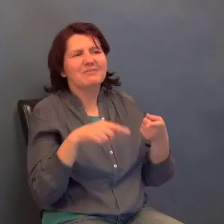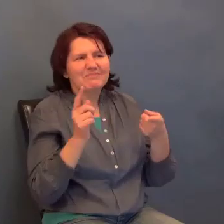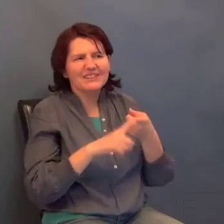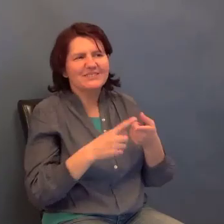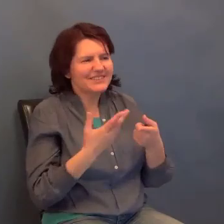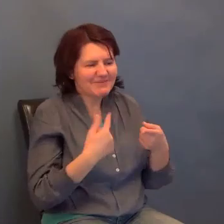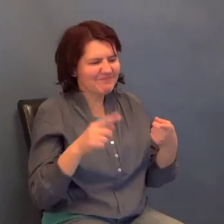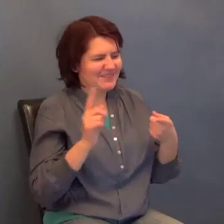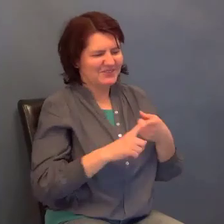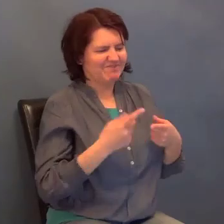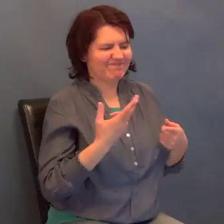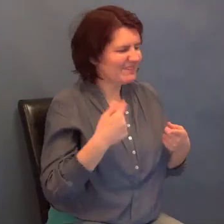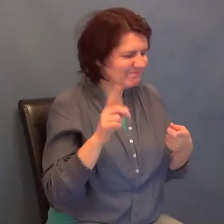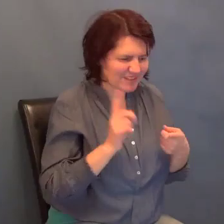Nie pasuje, nie pasuje.